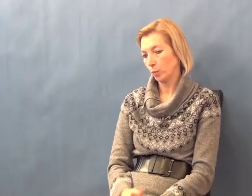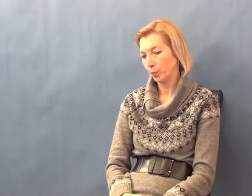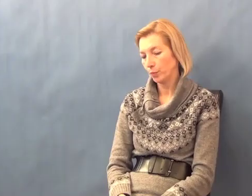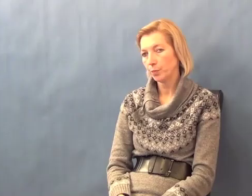Nie wolno.